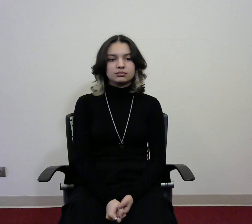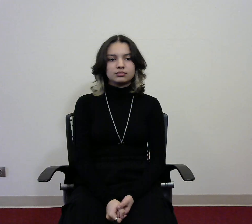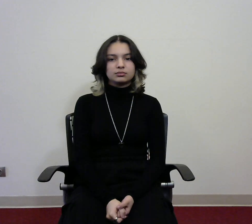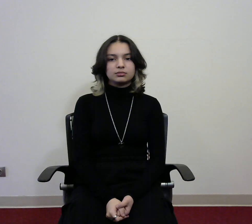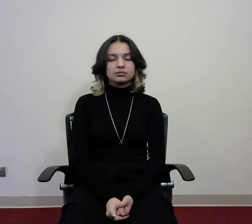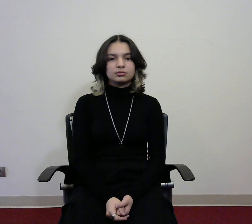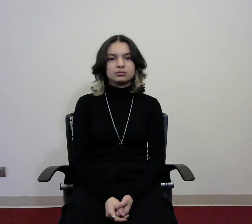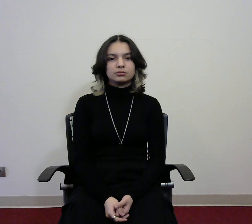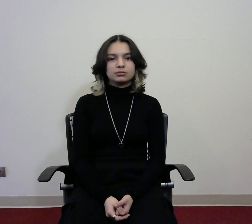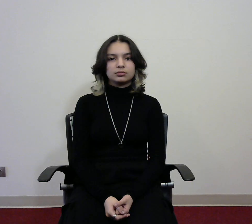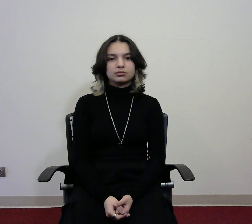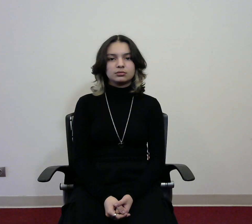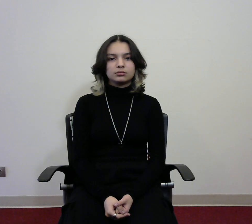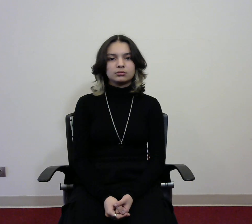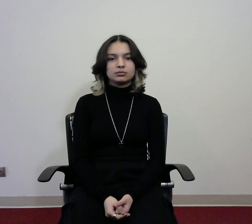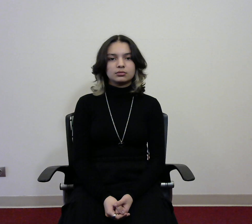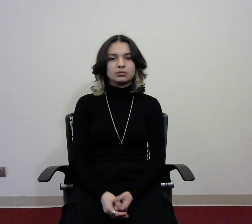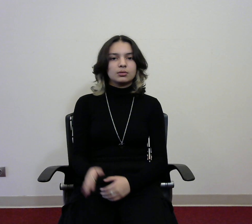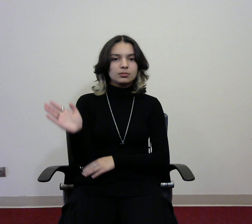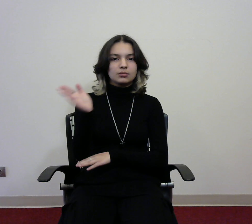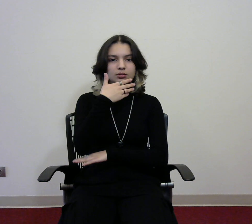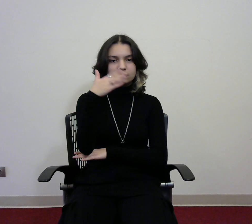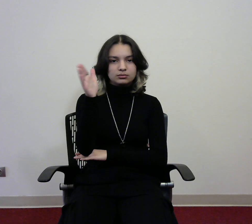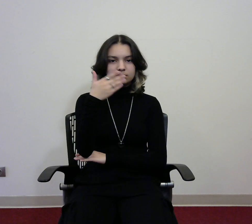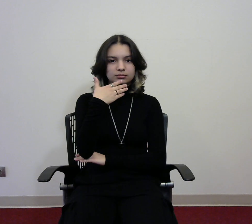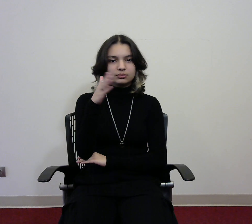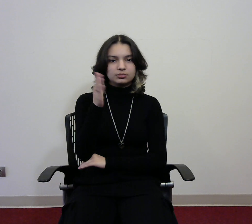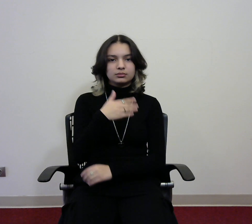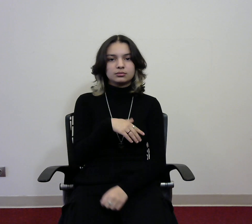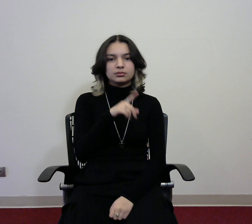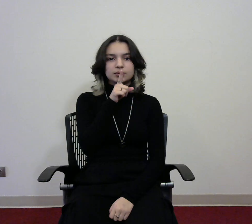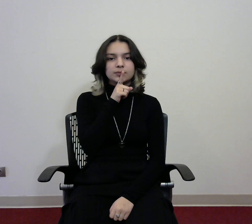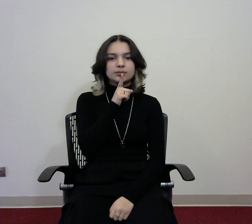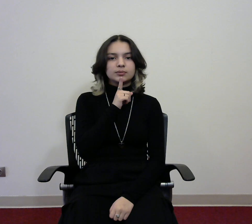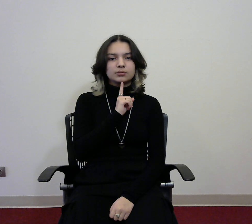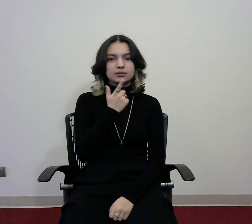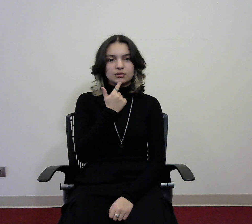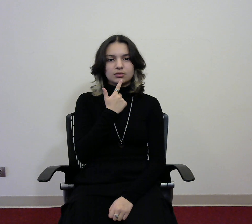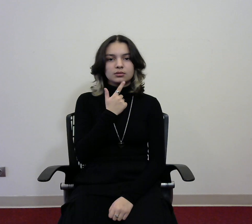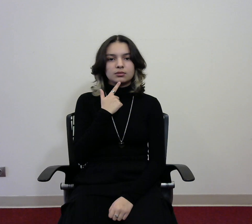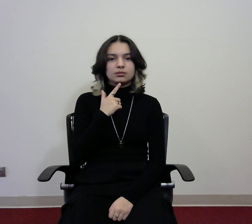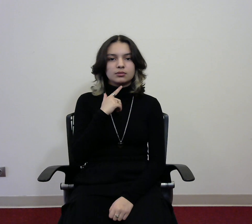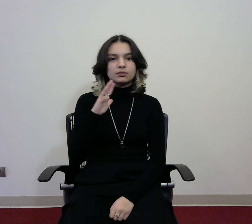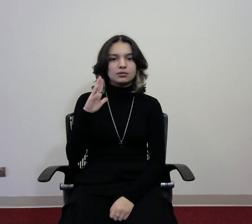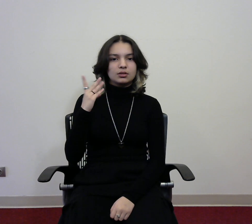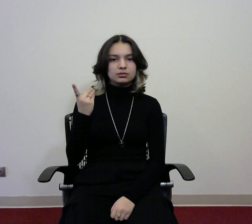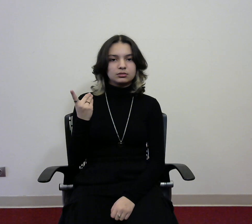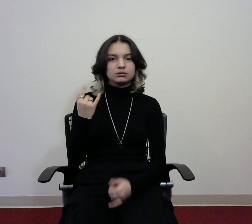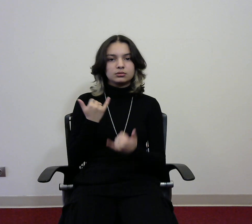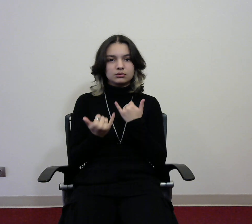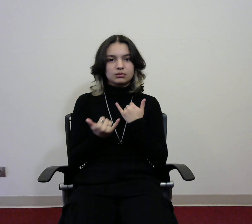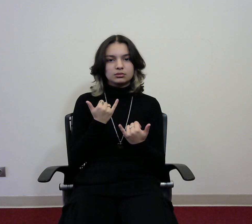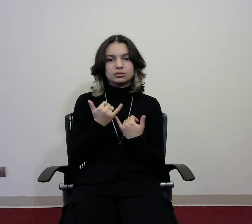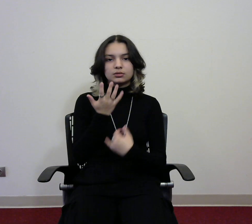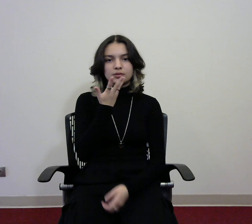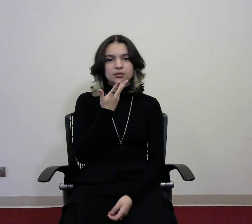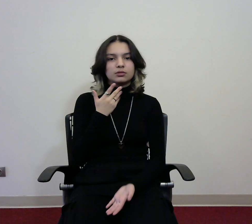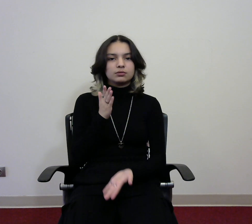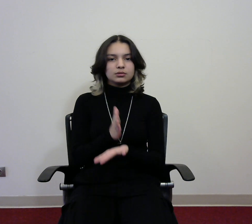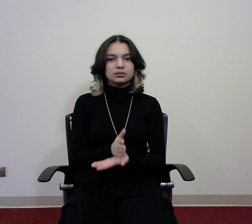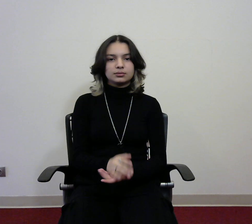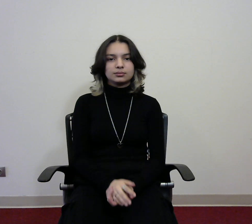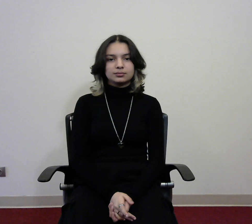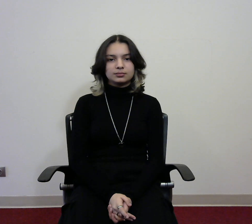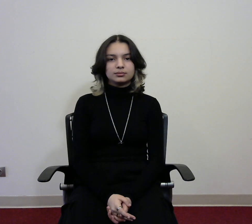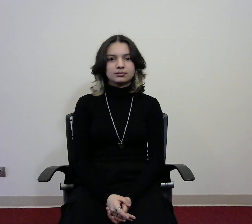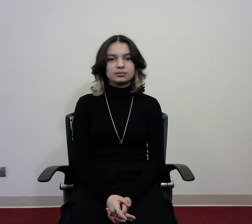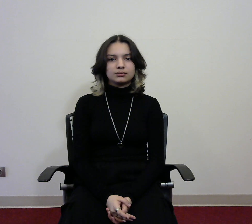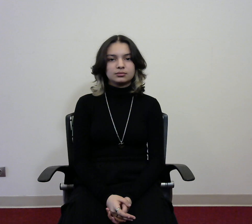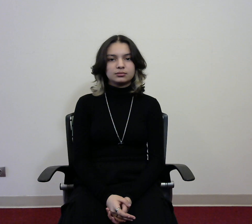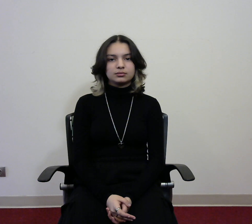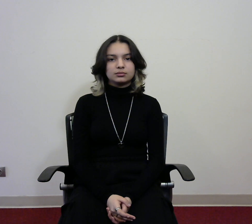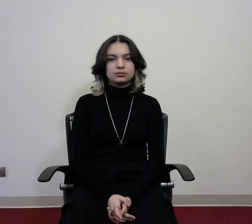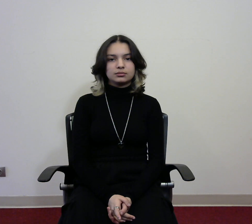Bayrağımızda mavi, qırmızı və yaşıl rənglər var